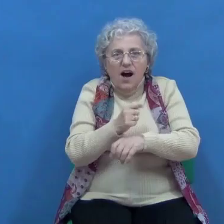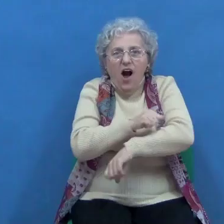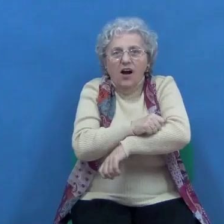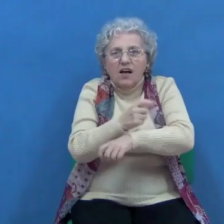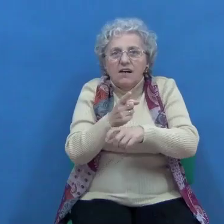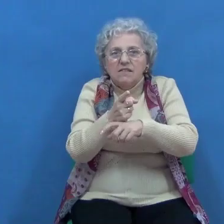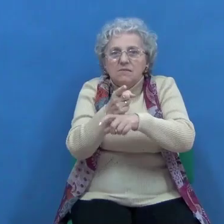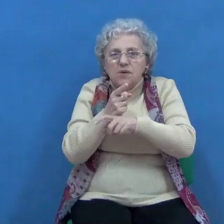Wystrzelił chyba jabłkiem.